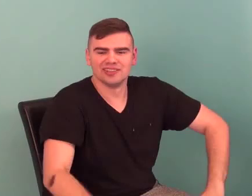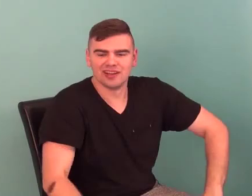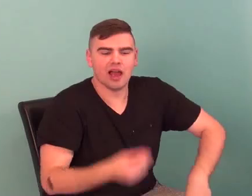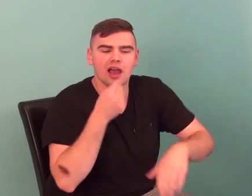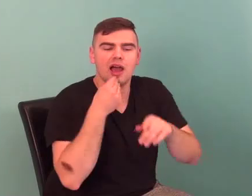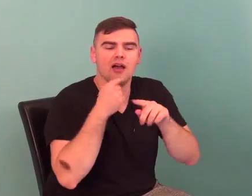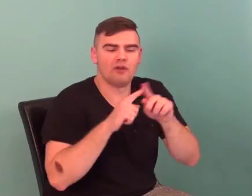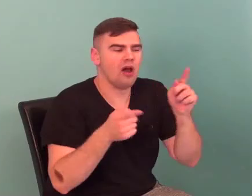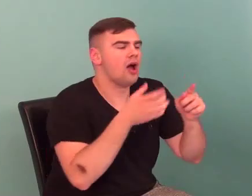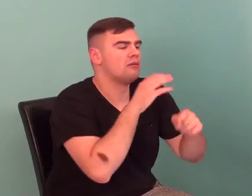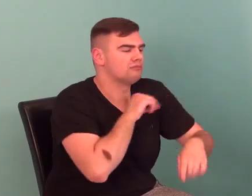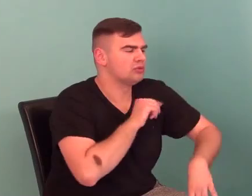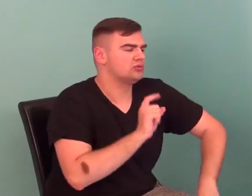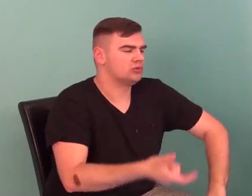Nie wolno jeść, a można pić?